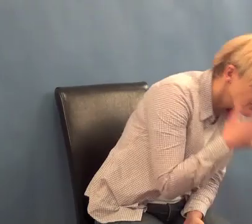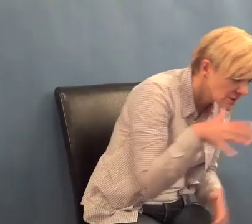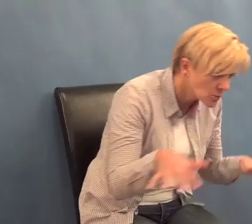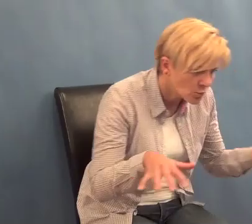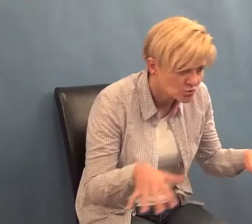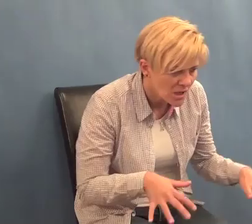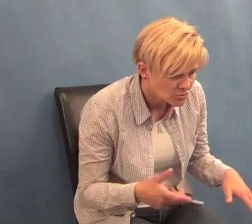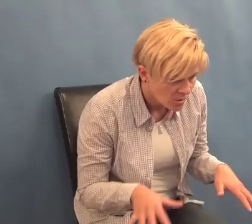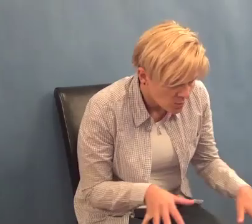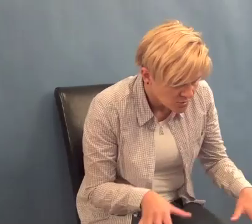Rusza się, coś się rusza.